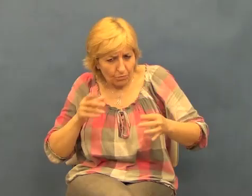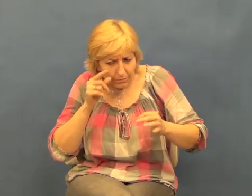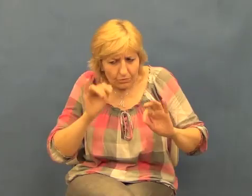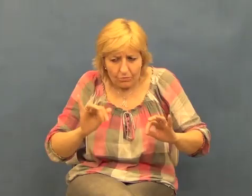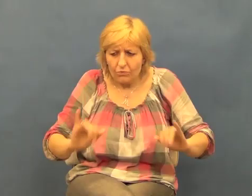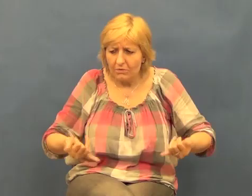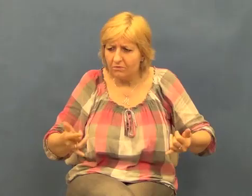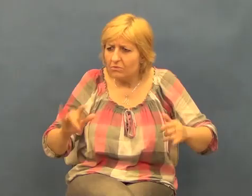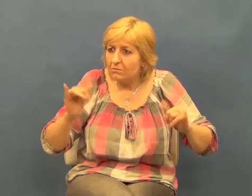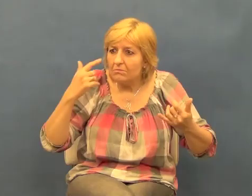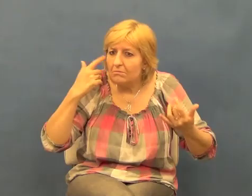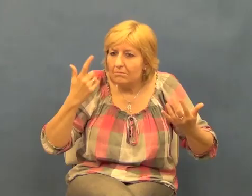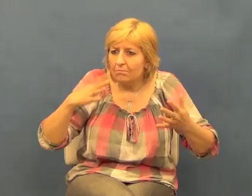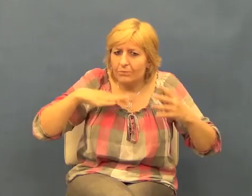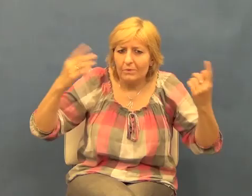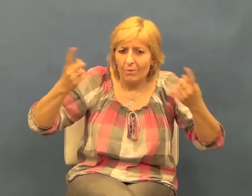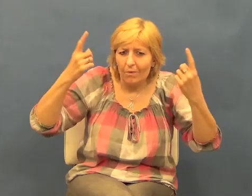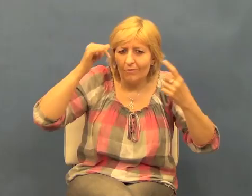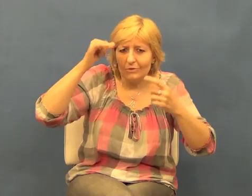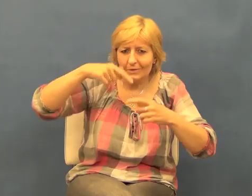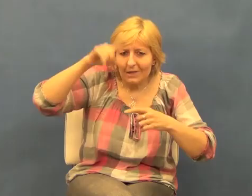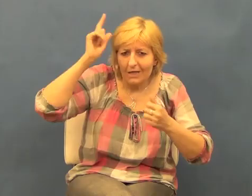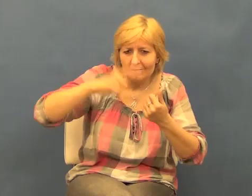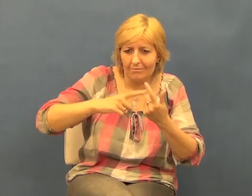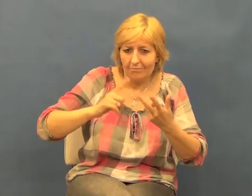Ktoś zapytał: " Spałeś dobrze? Nie słyszałeś, że wczoraj przyjechało pogotowie, straż i inne służby?"